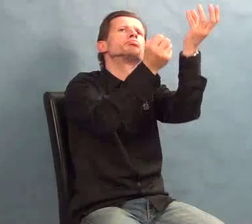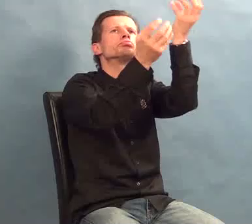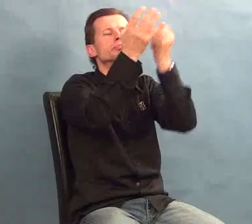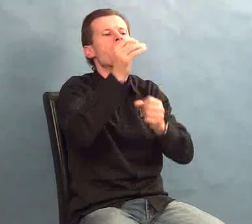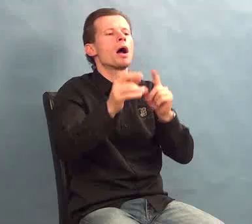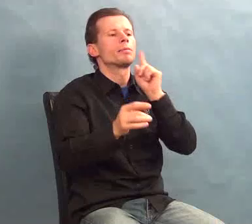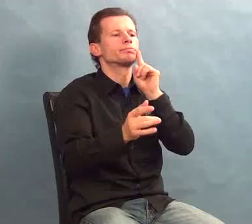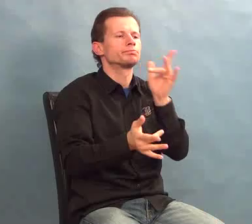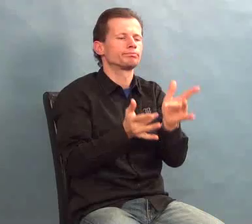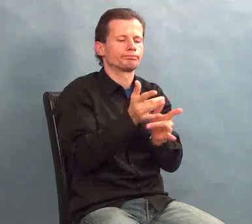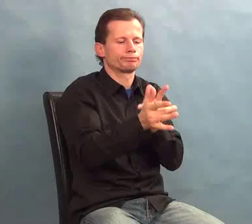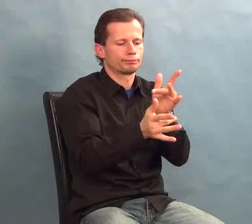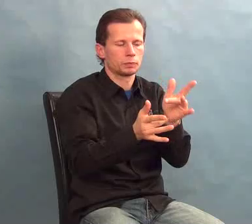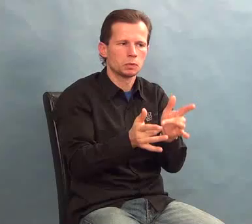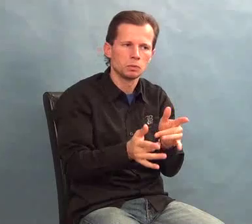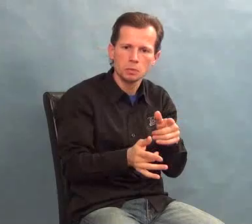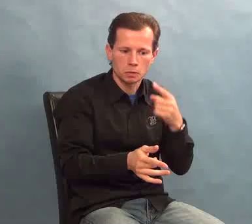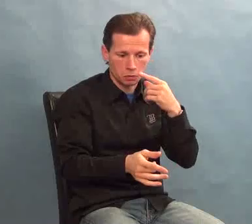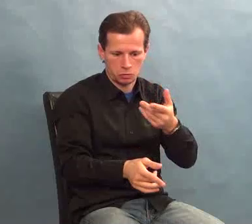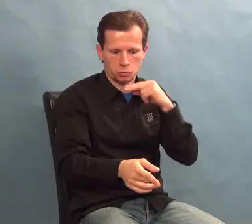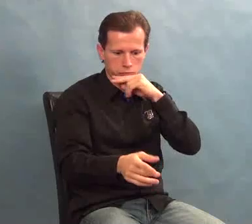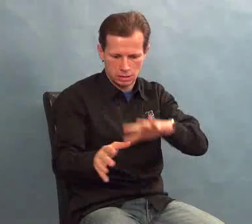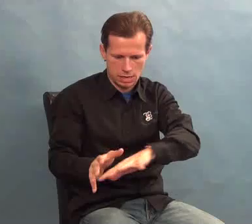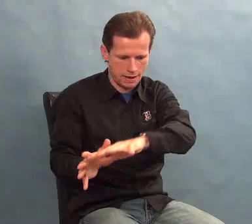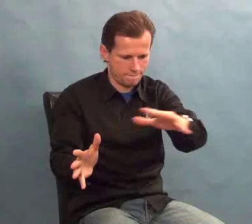Chłopiec na rowerze zauważa kosze pełne gruszek.